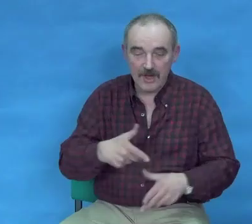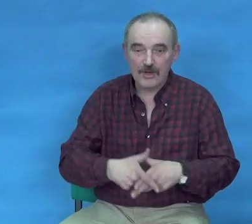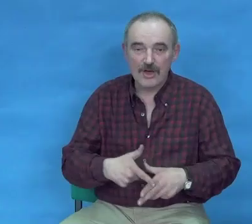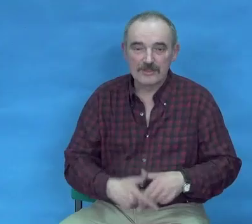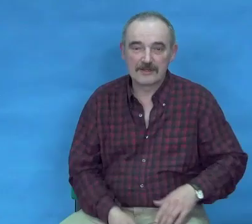Koń.